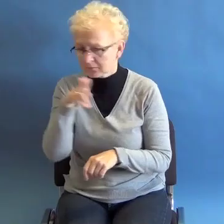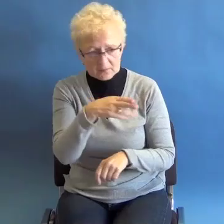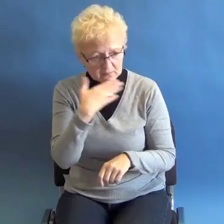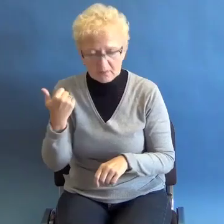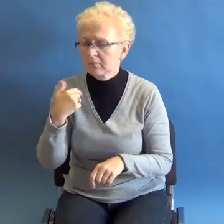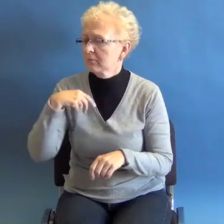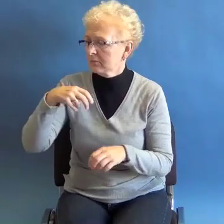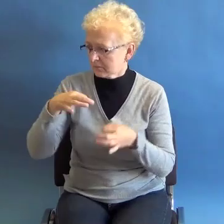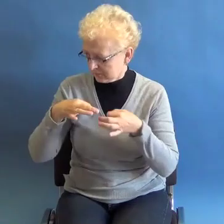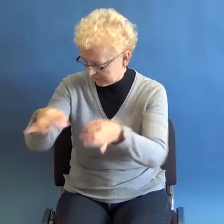Dopiero wtedy przejeżdżać samochodem.